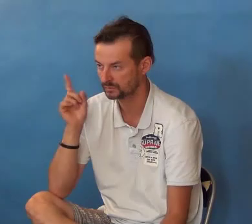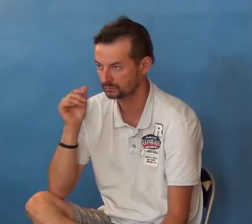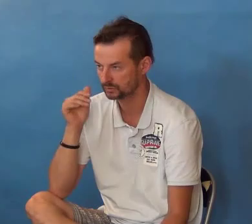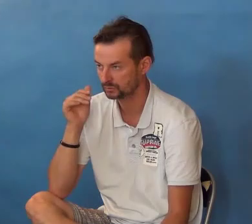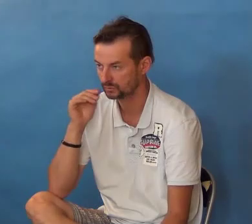Może?